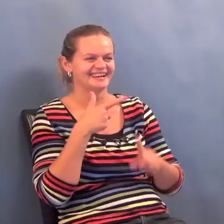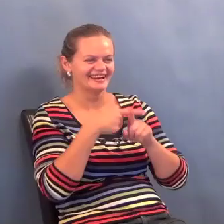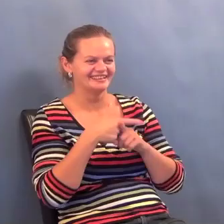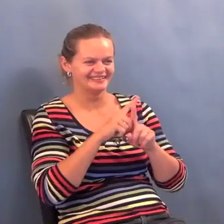Śmieszne.